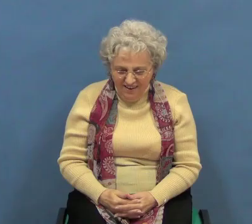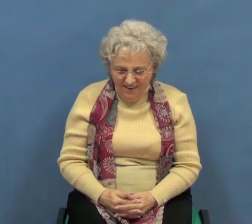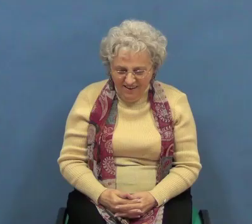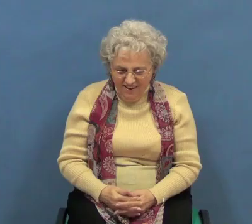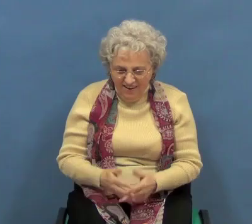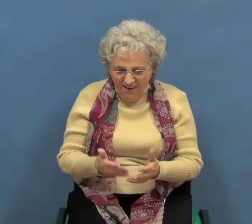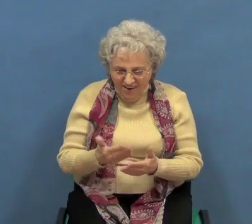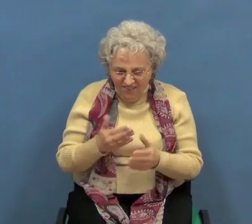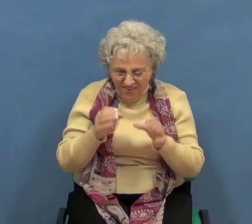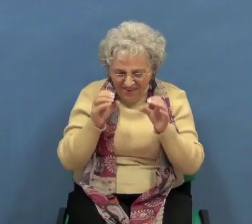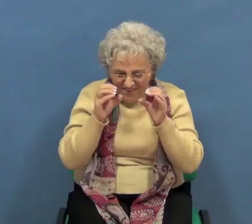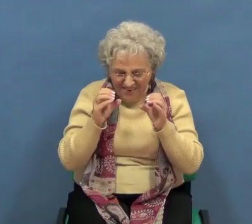Lornetka.